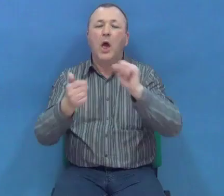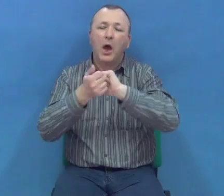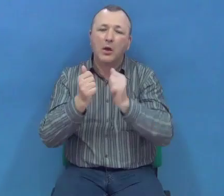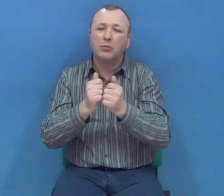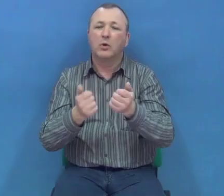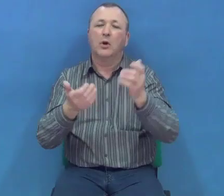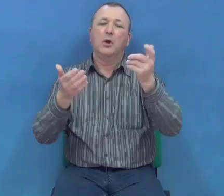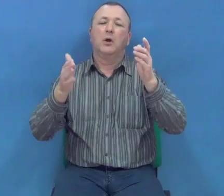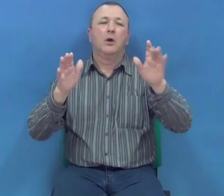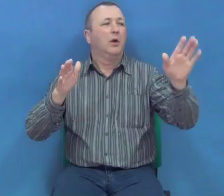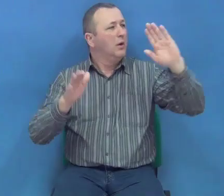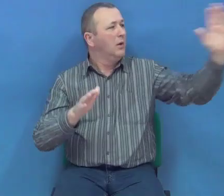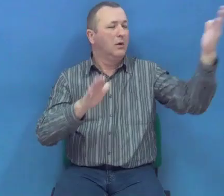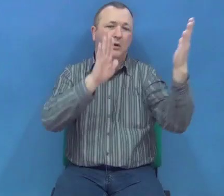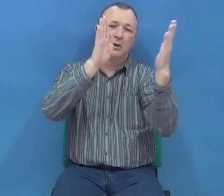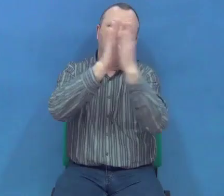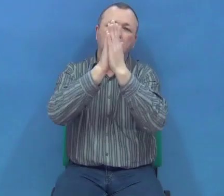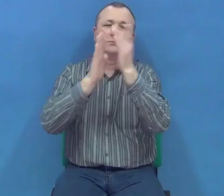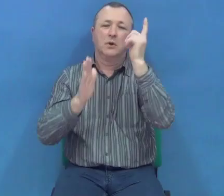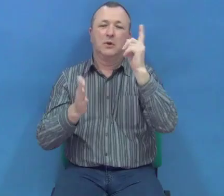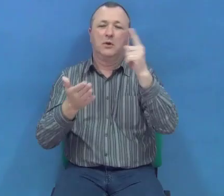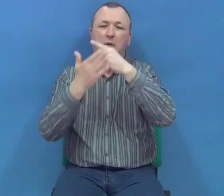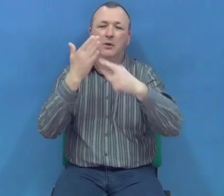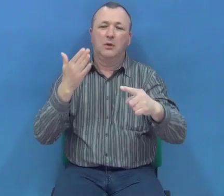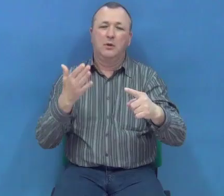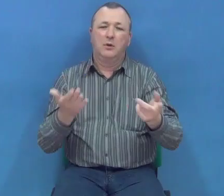Albo przyklejona naklejka zakazu.